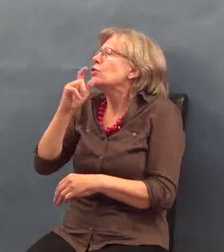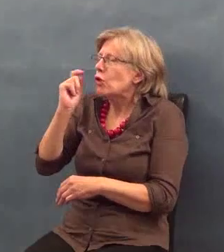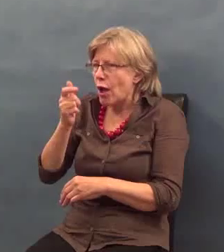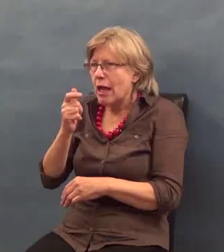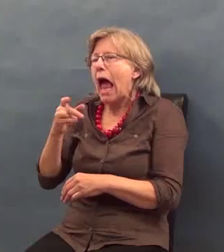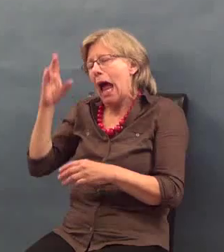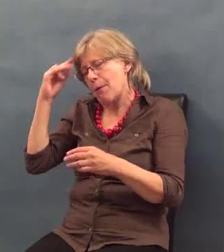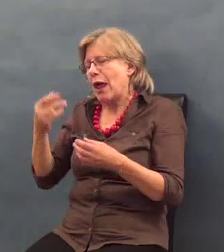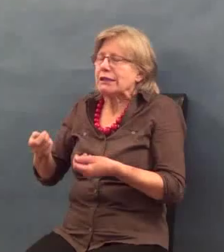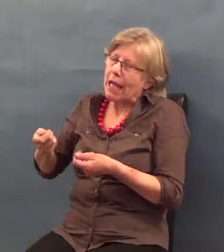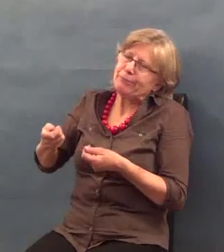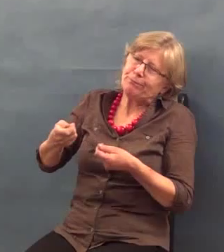Drugi chłopiec niesie mu kapelusz.